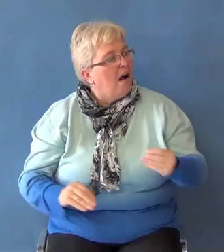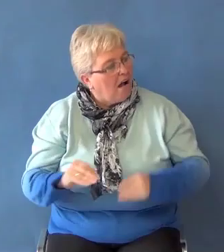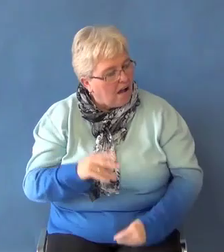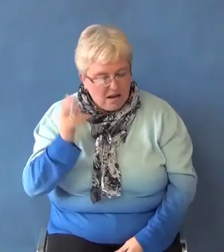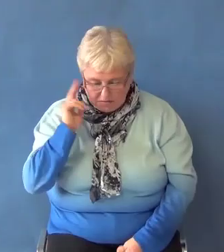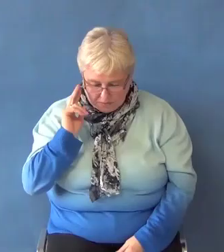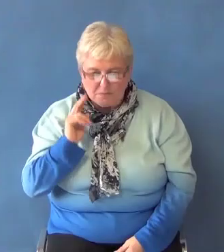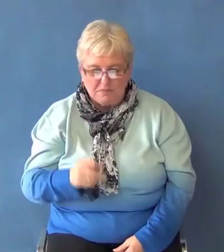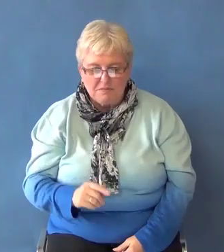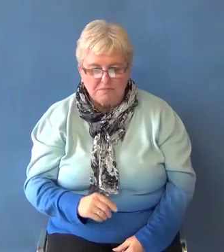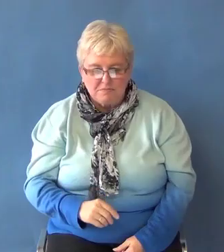Zmiana, rozumiem.